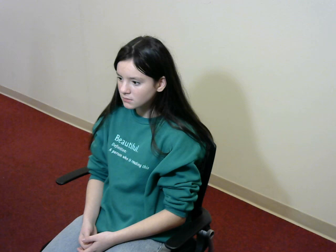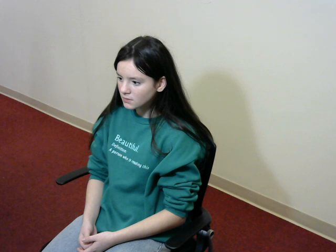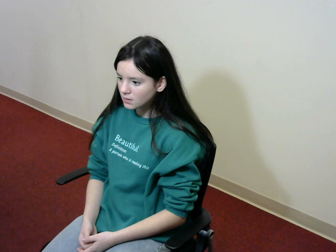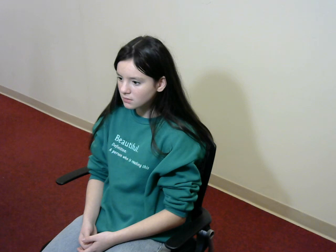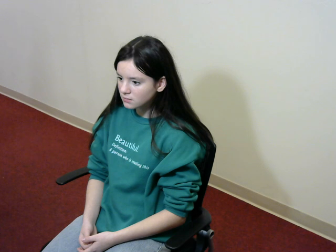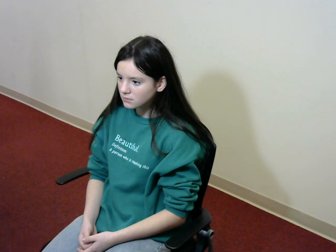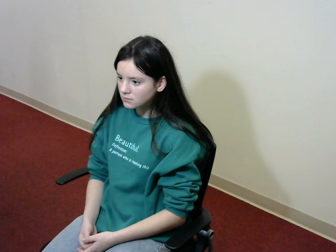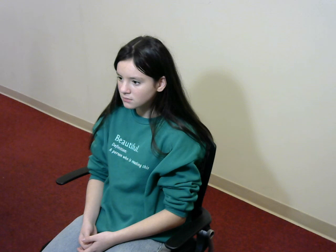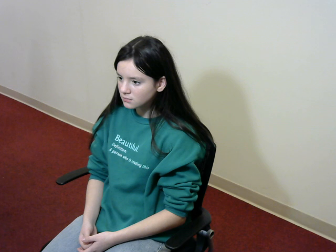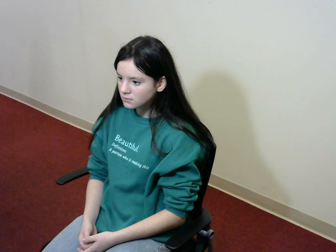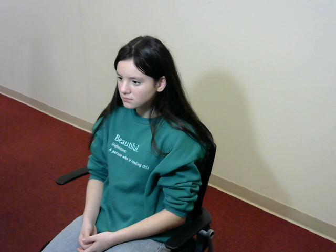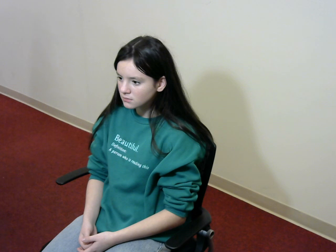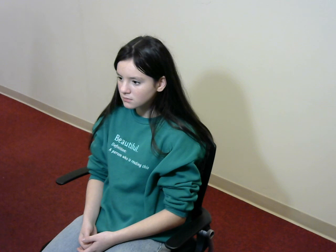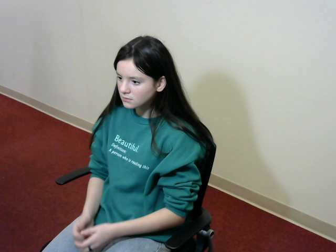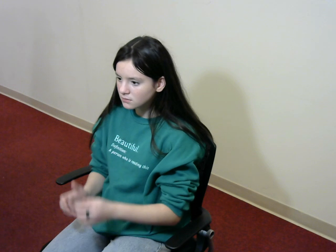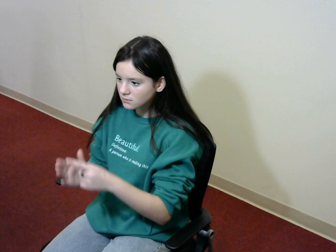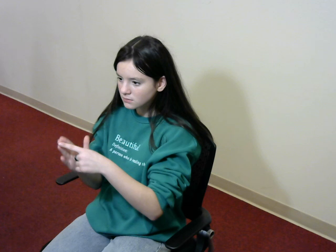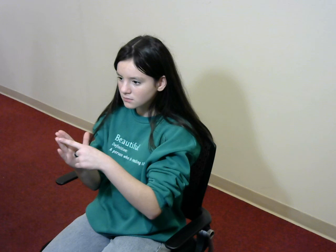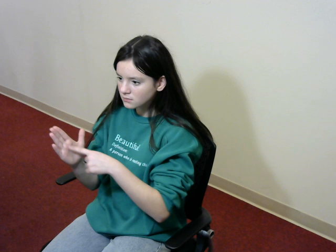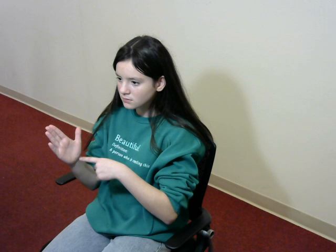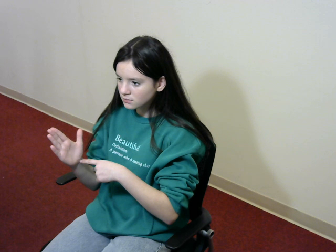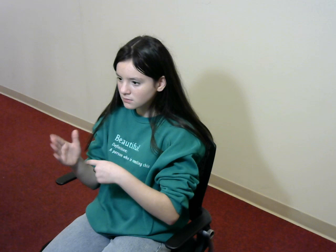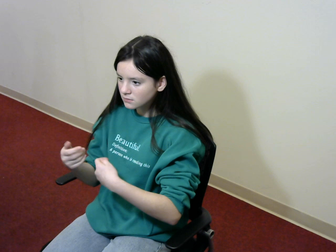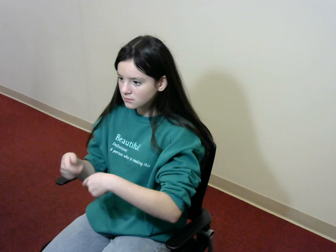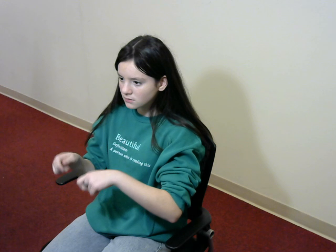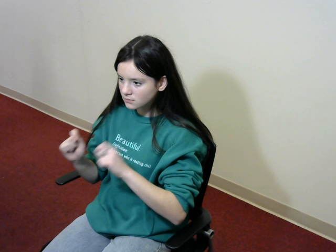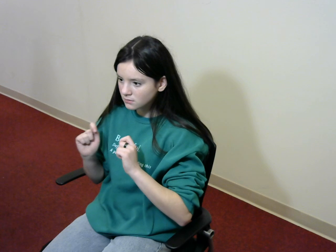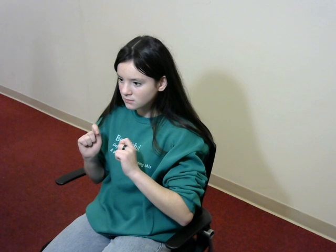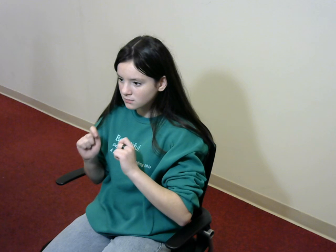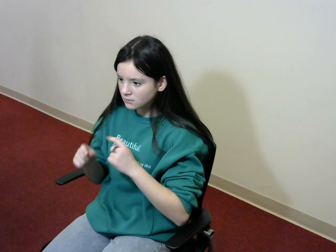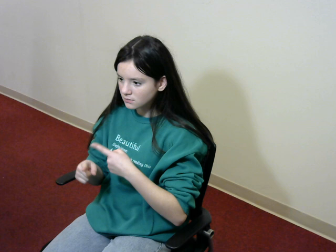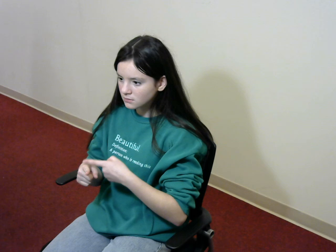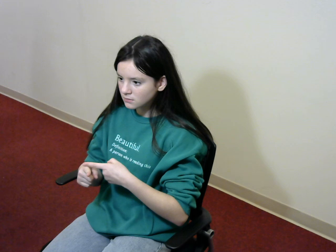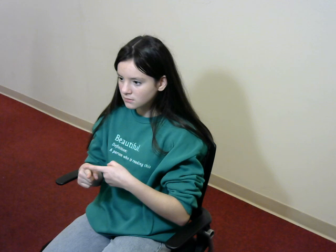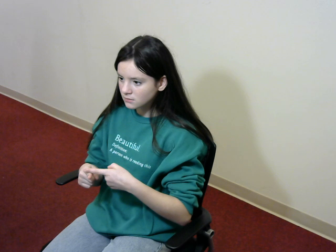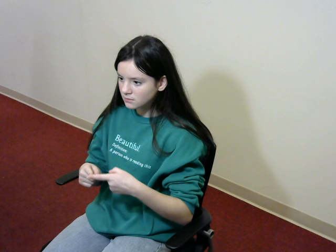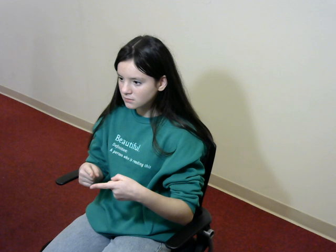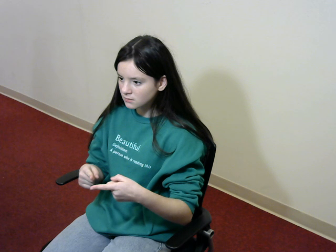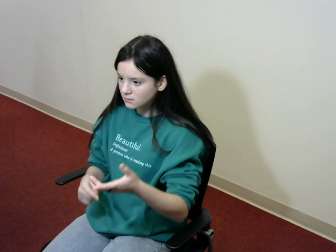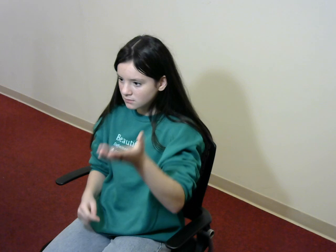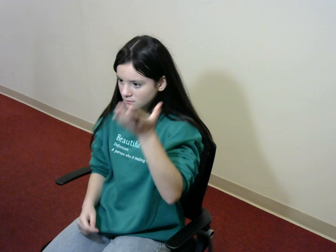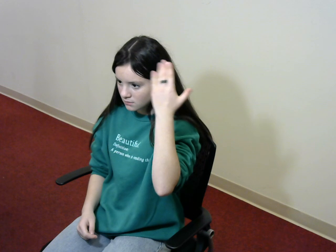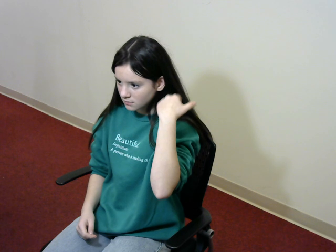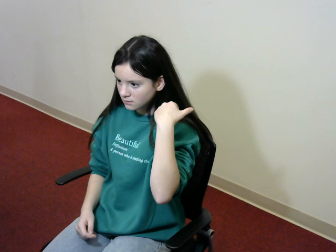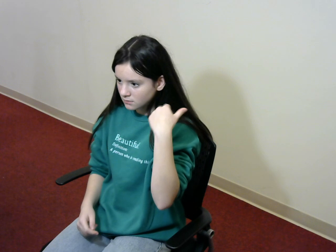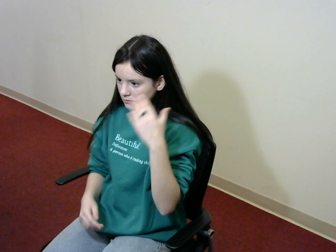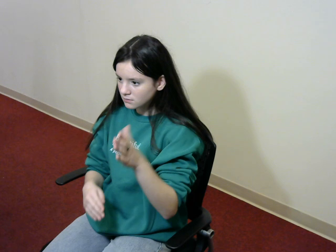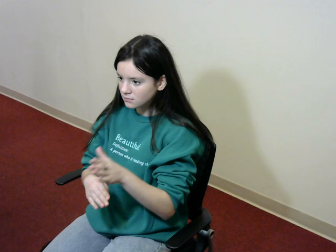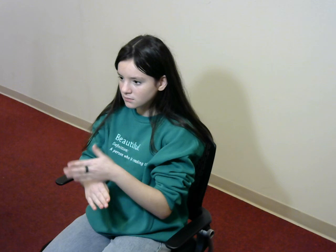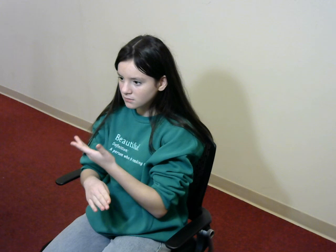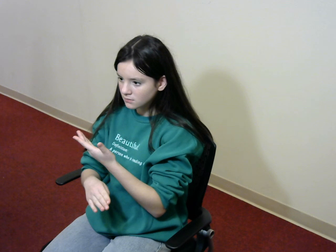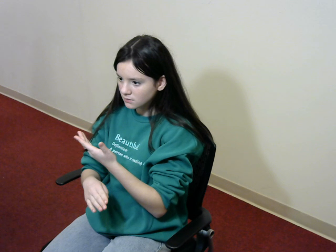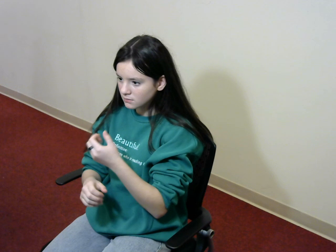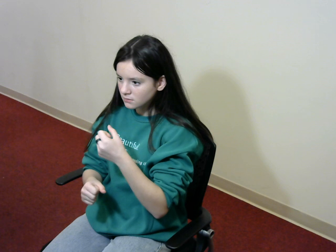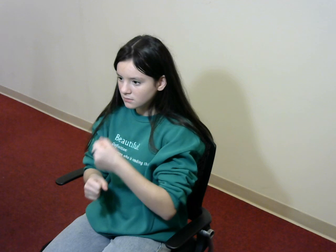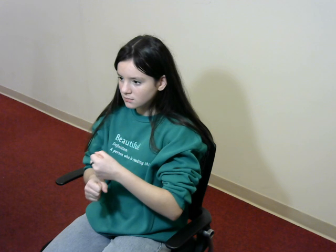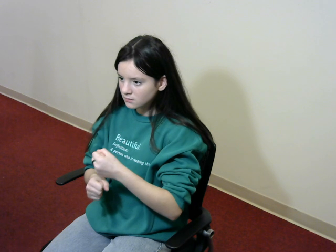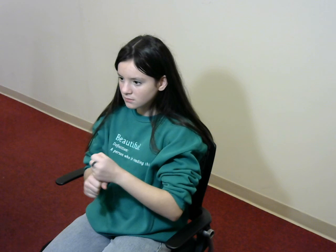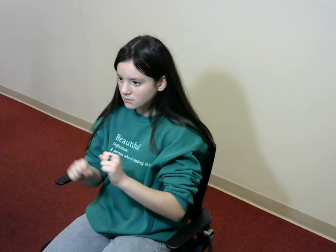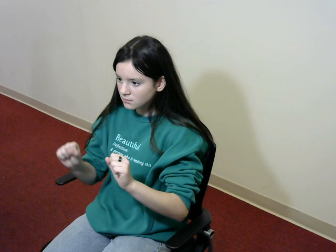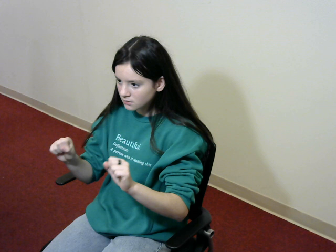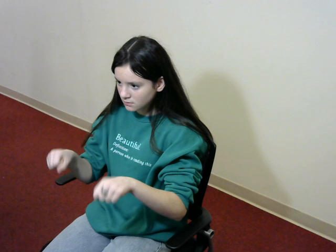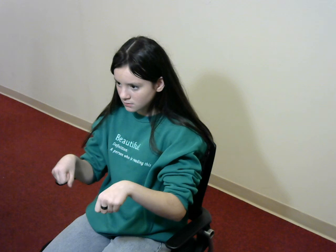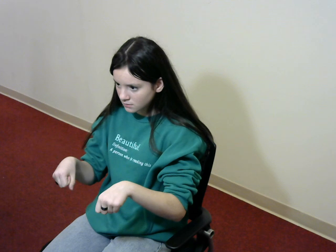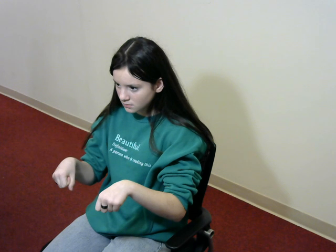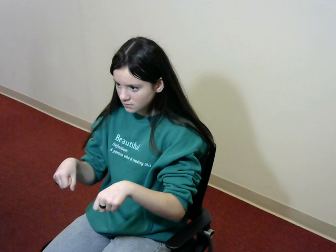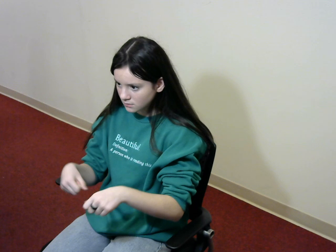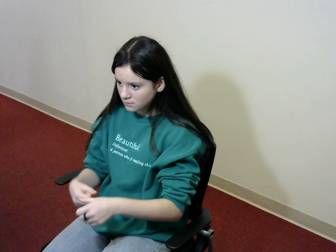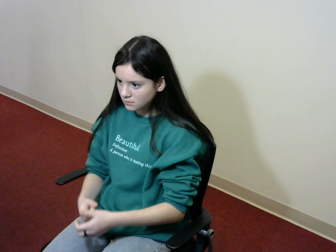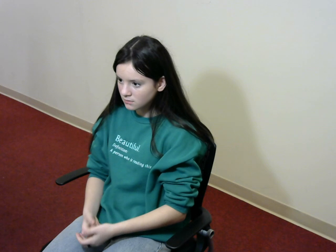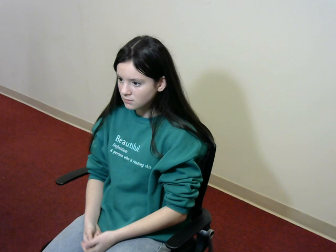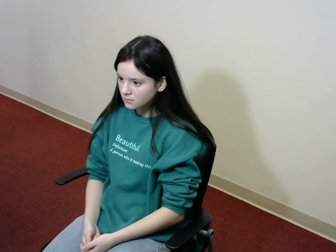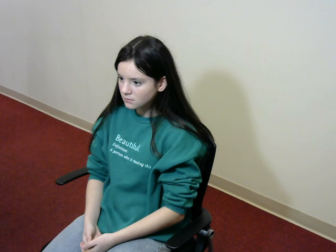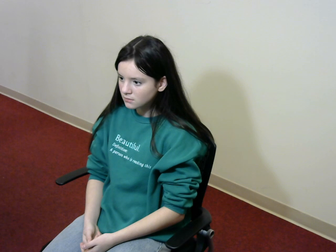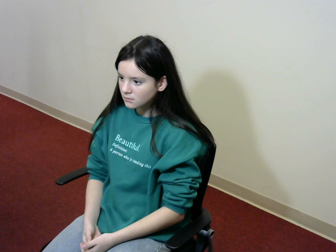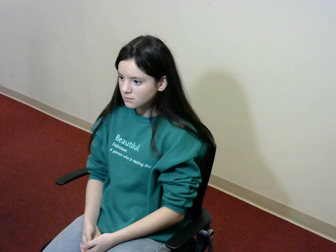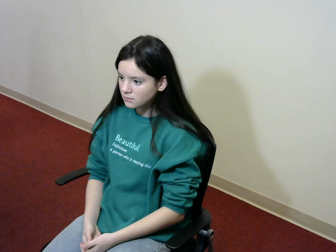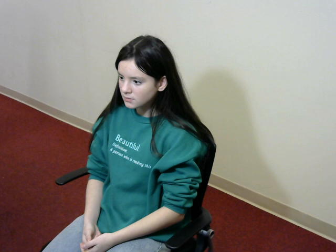Etibarnaməni müddətindən əvvəl ləğv etdirmək olarmı?